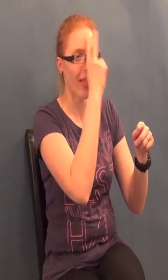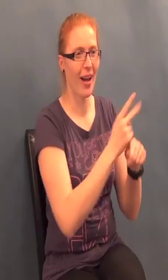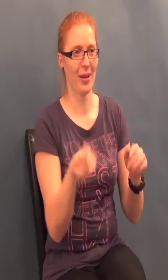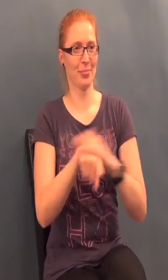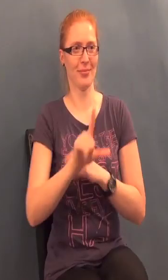Chłopiec ucieka.